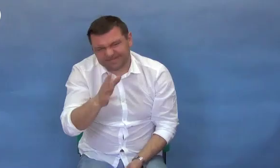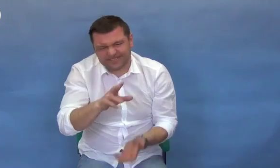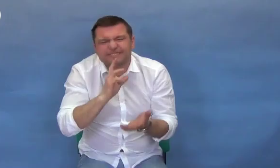Chyba...